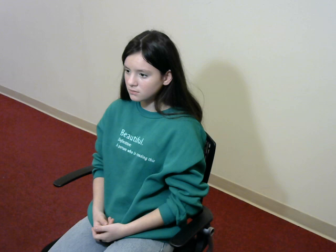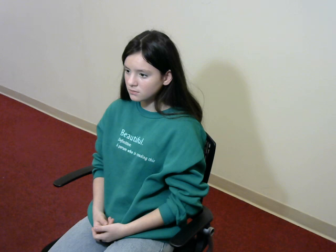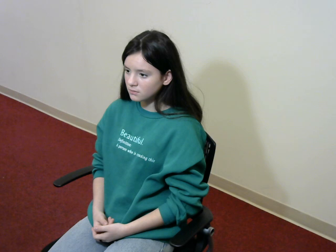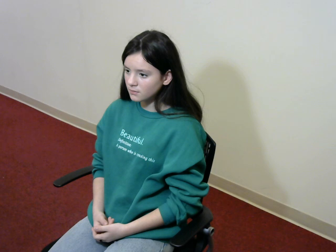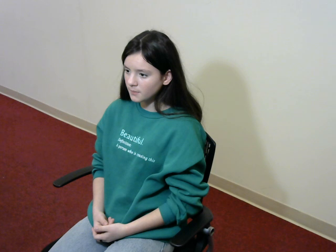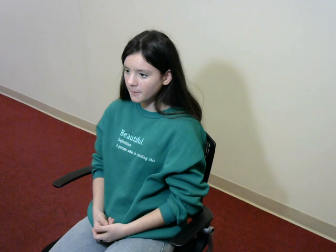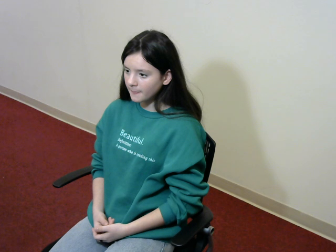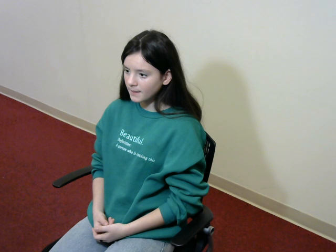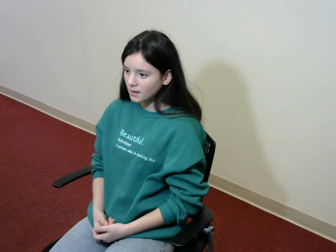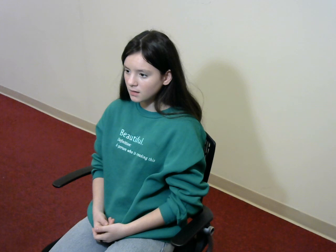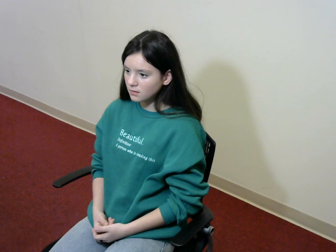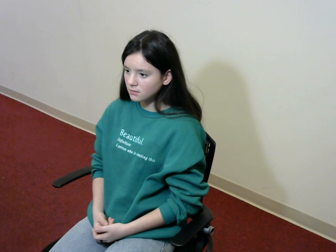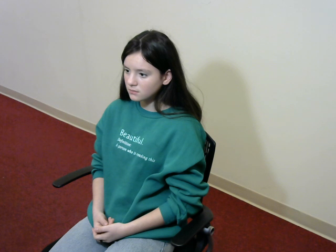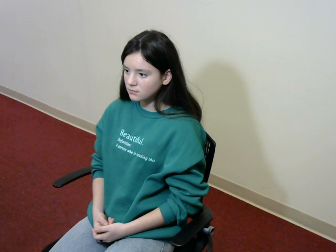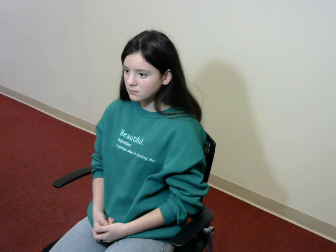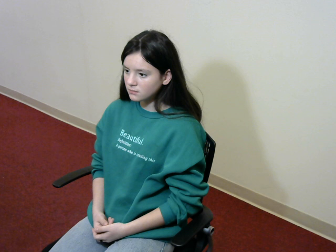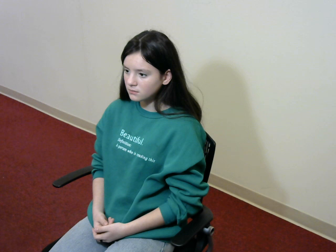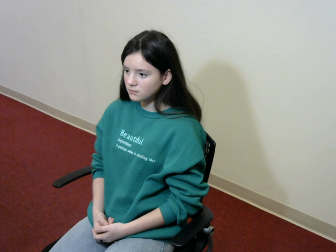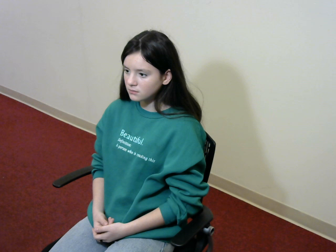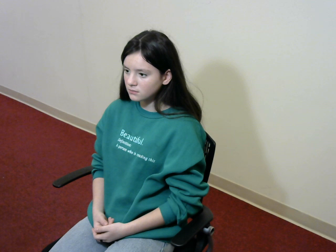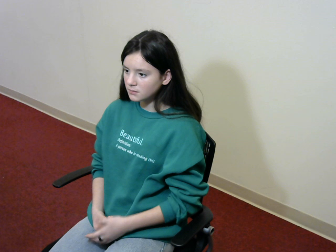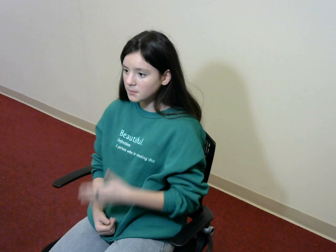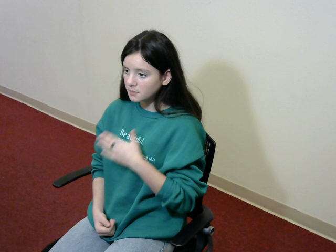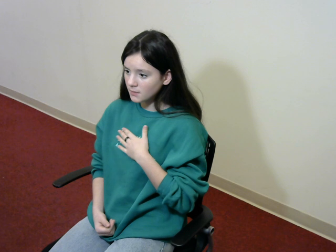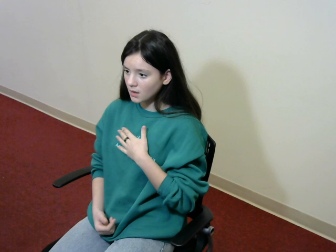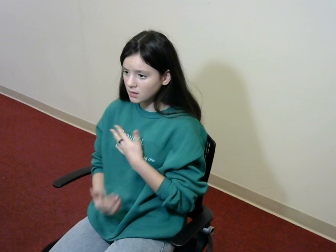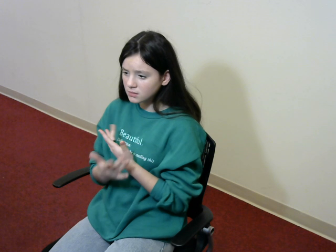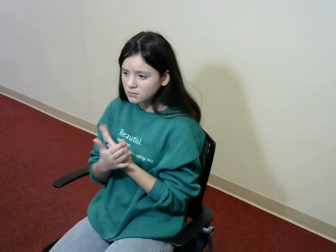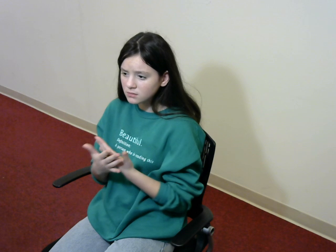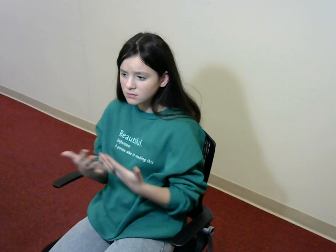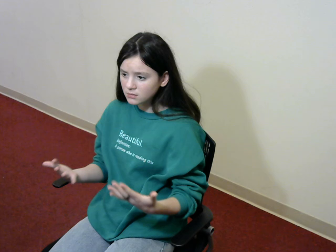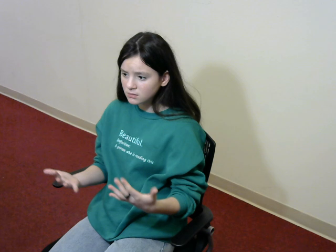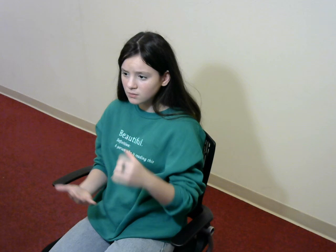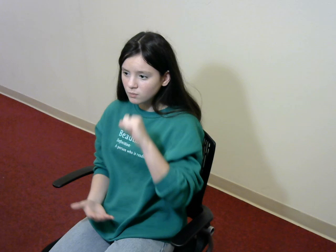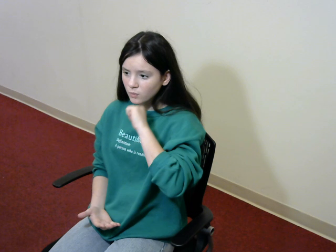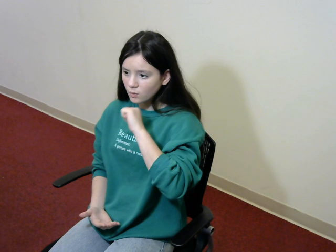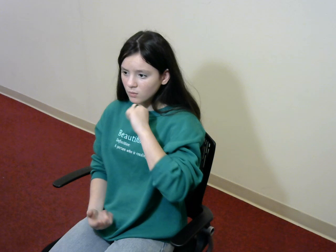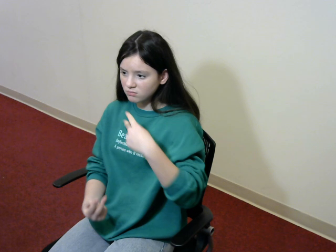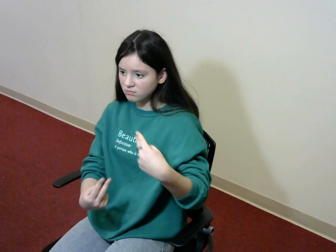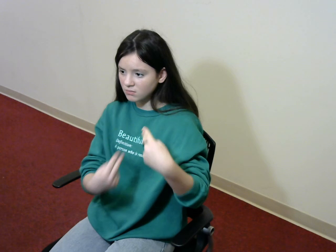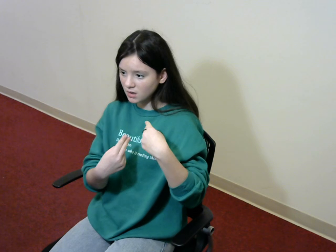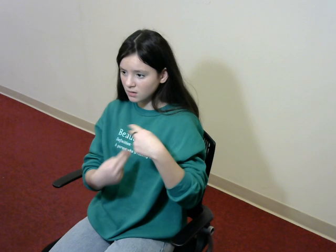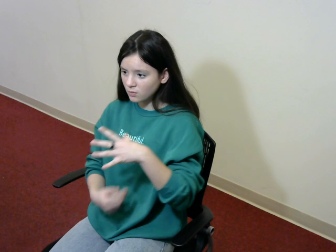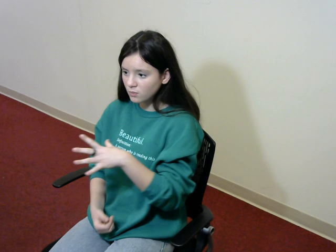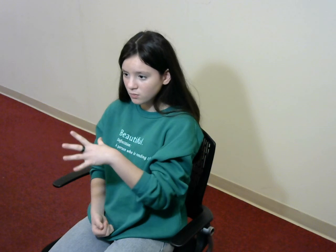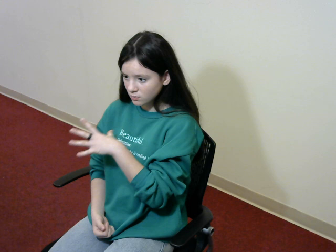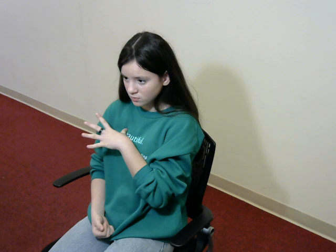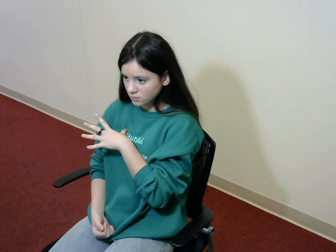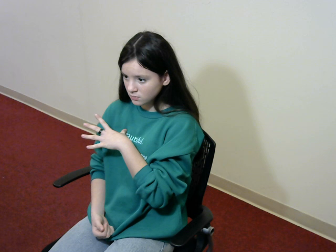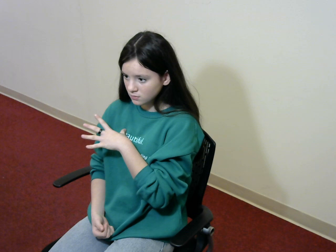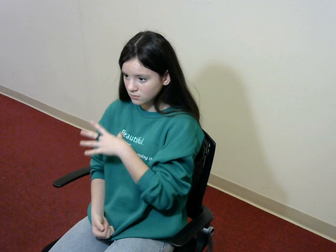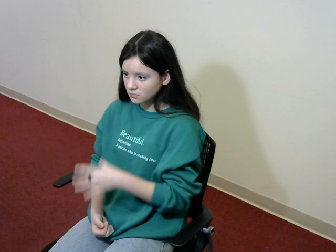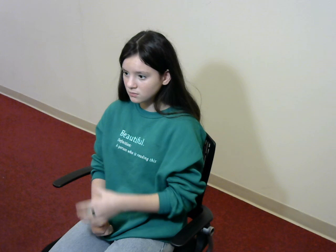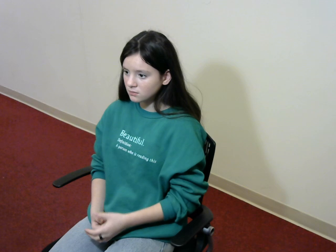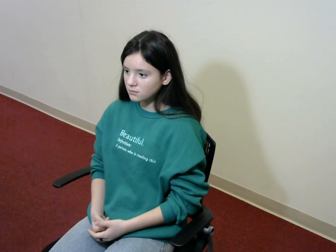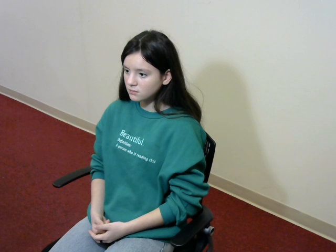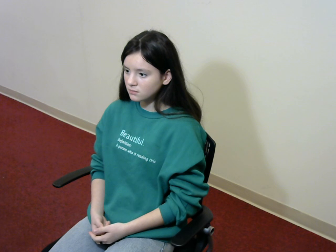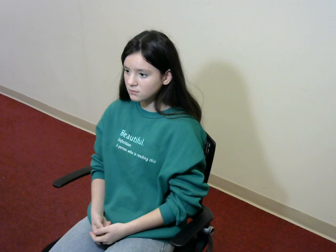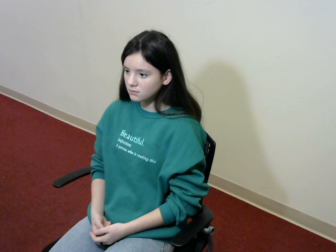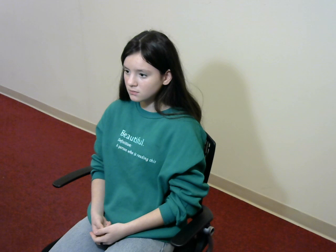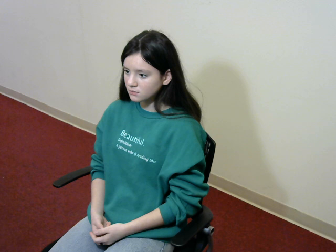Mənim əşyalarımı oğurlayıblar